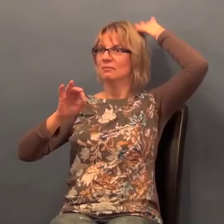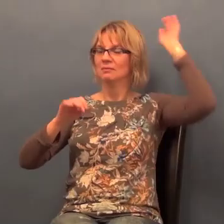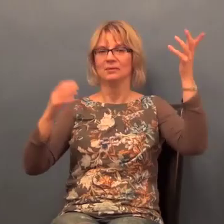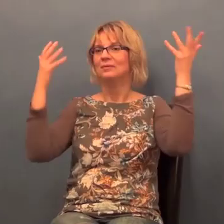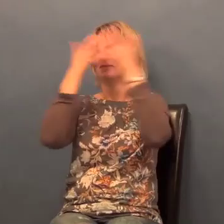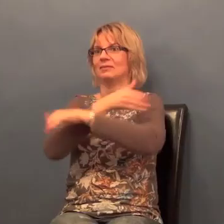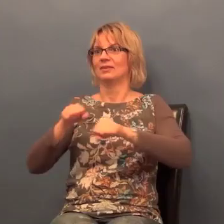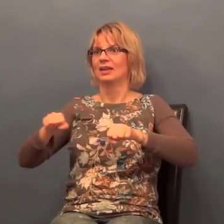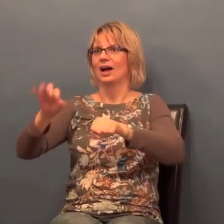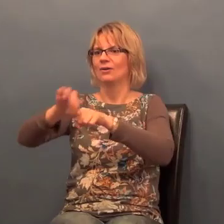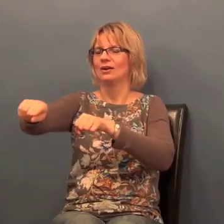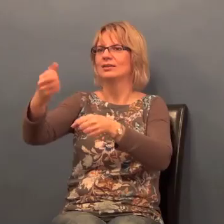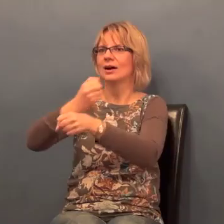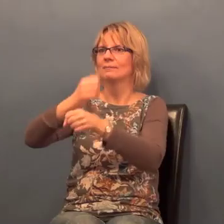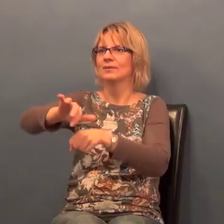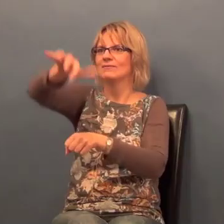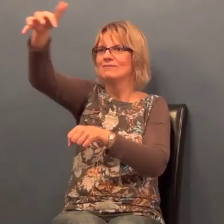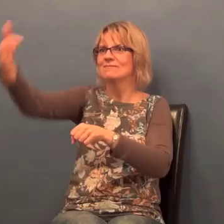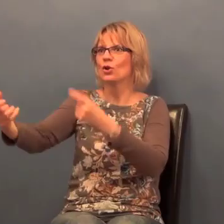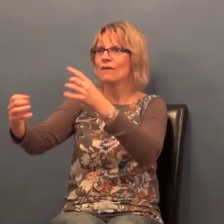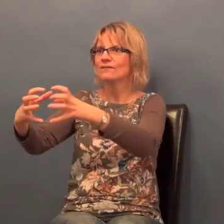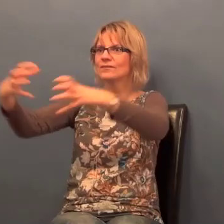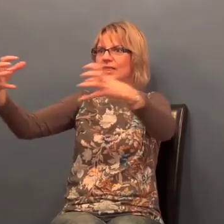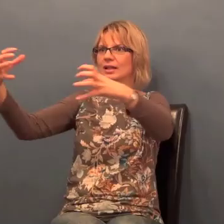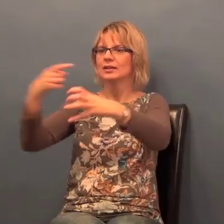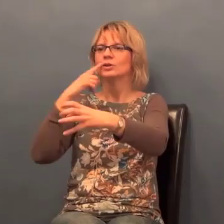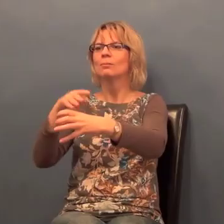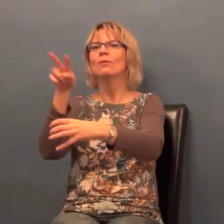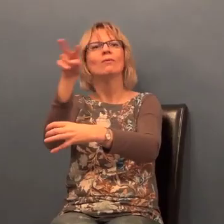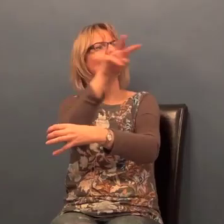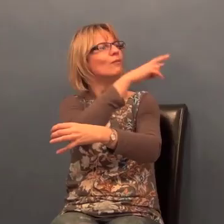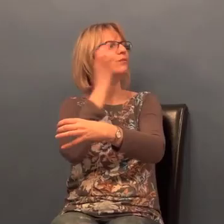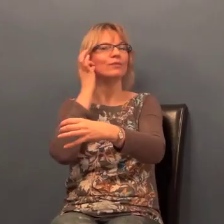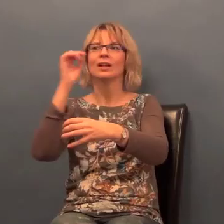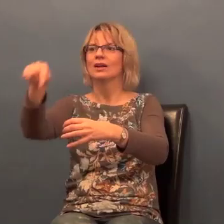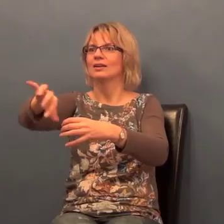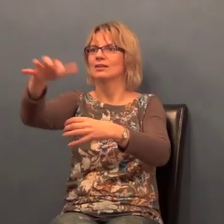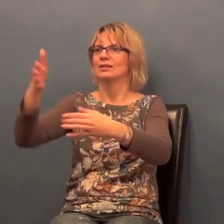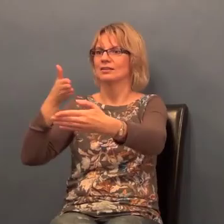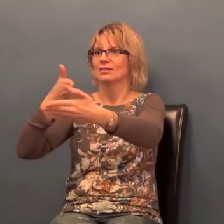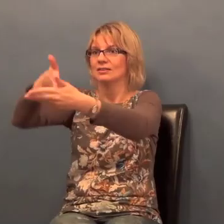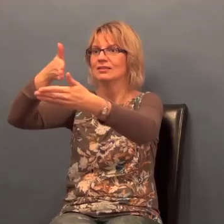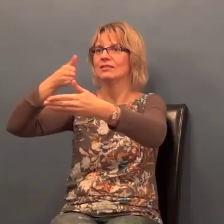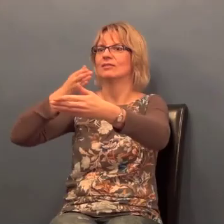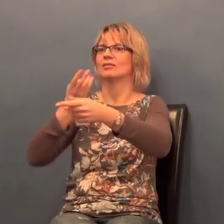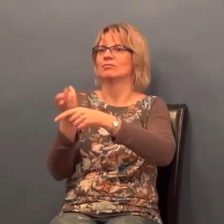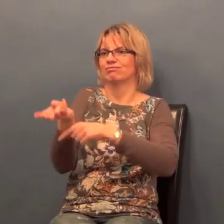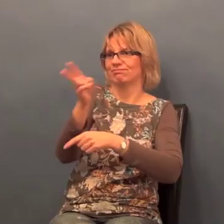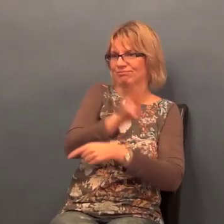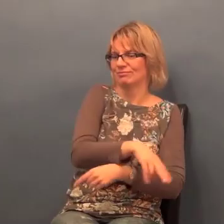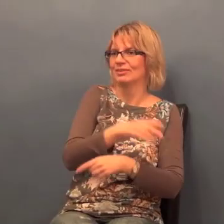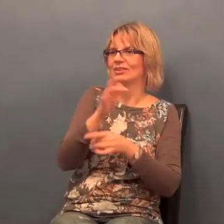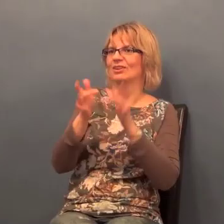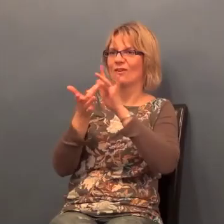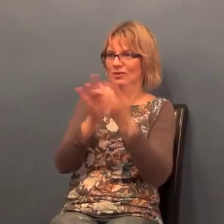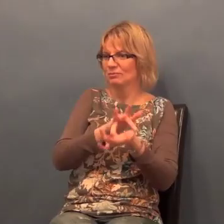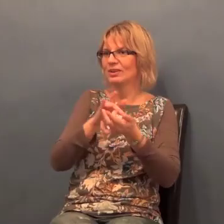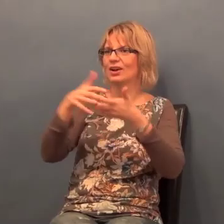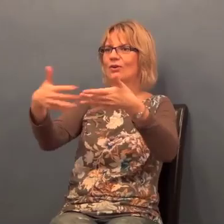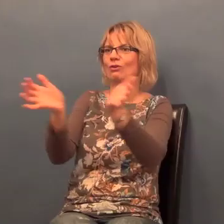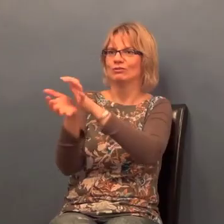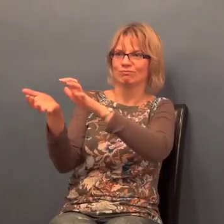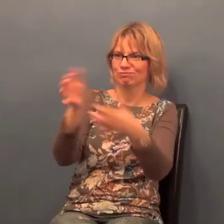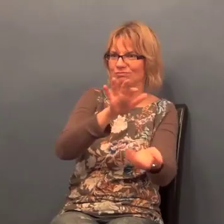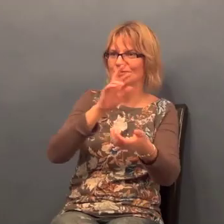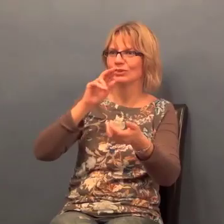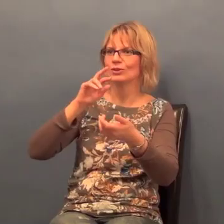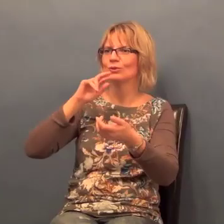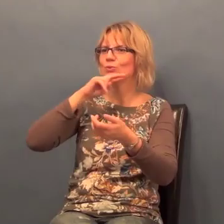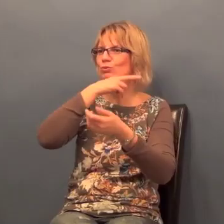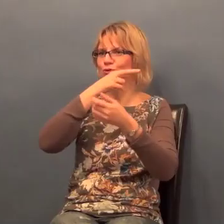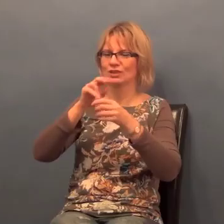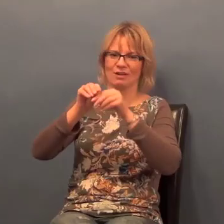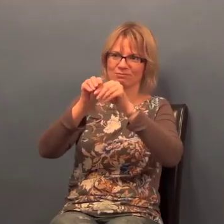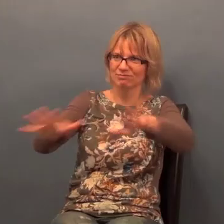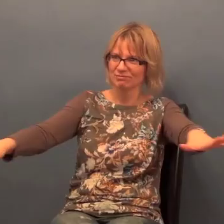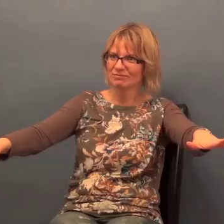Patrząc za dziewczyną, przewrócił się na dużym kamieniu. Gruszki się rozsypały.